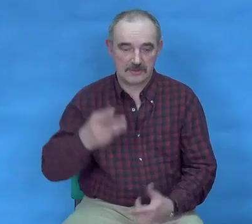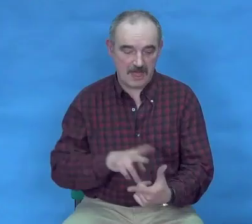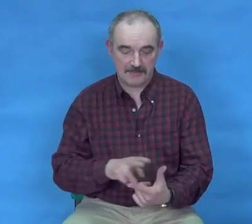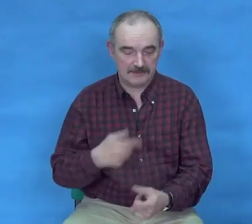Albo, albo...